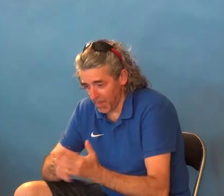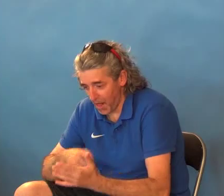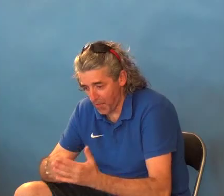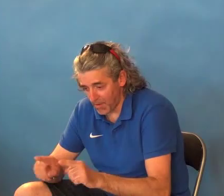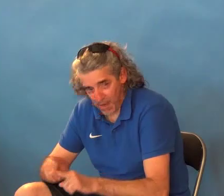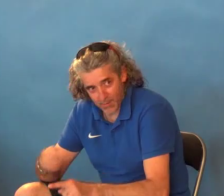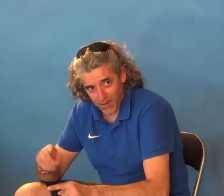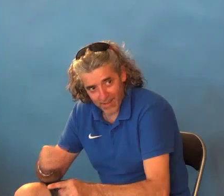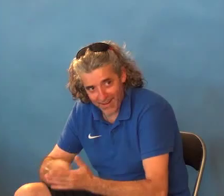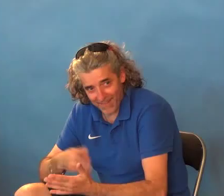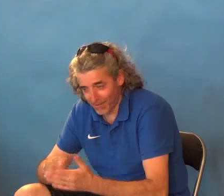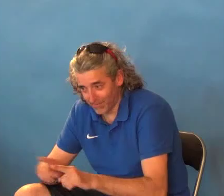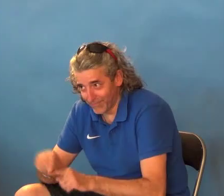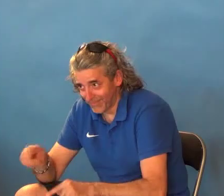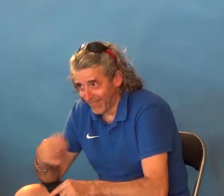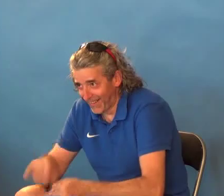Mamy taki sam kalendarz?